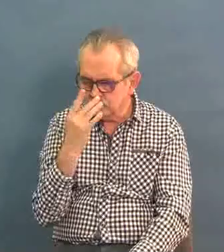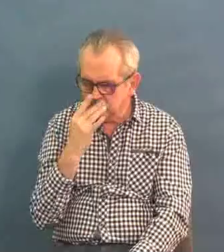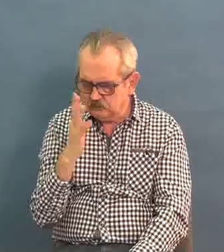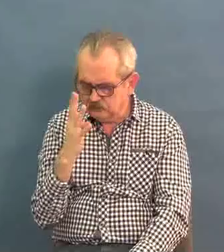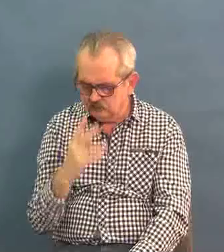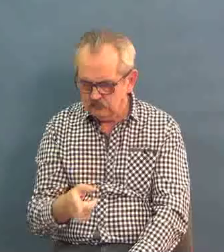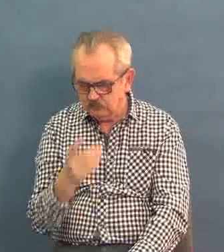Czwartego lutego.